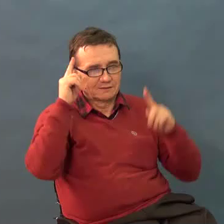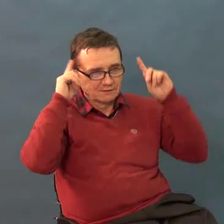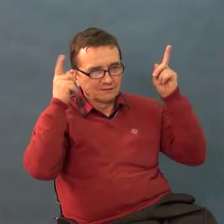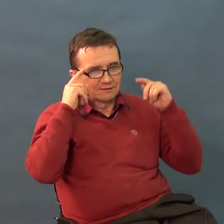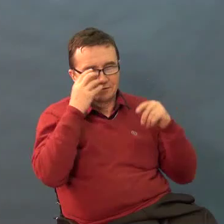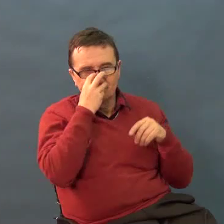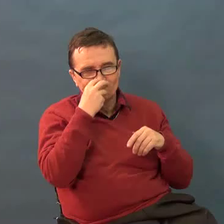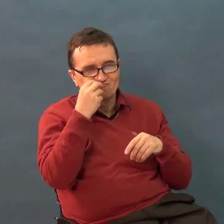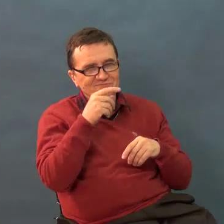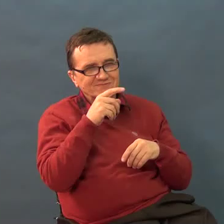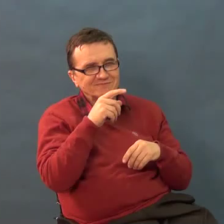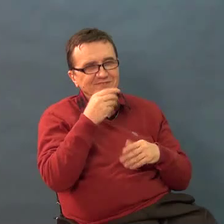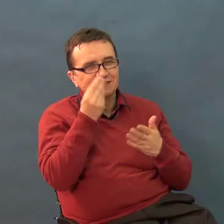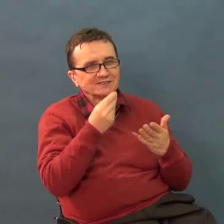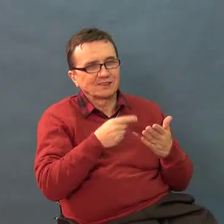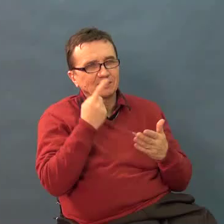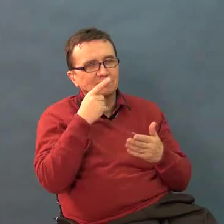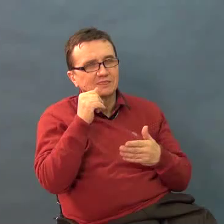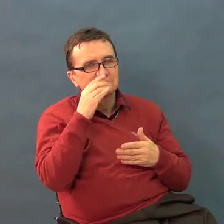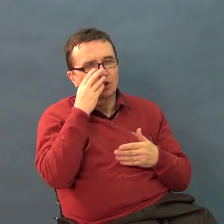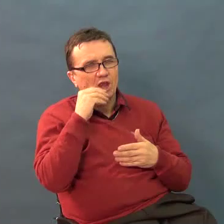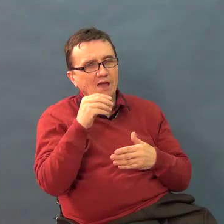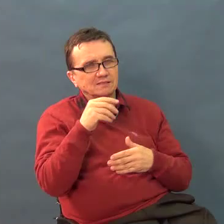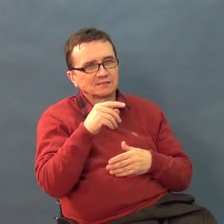Myszka Miki, film rysunkowy Disneya.